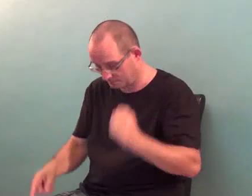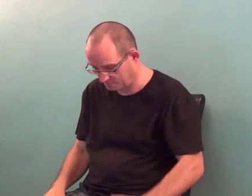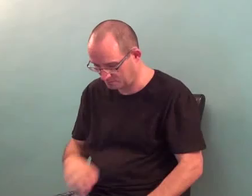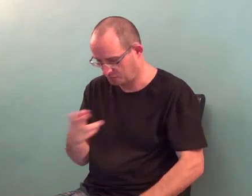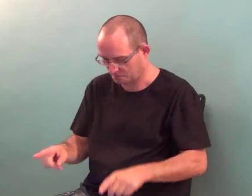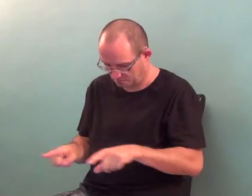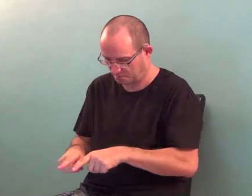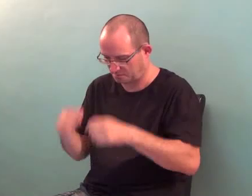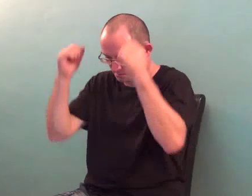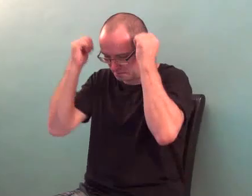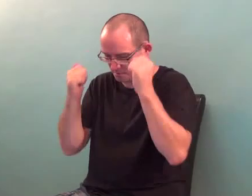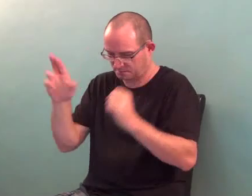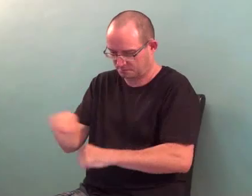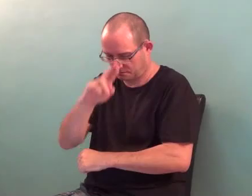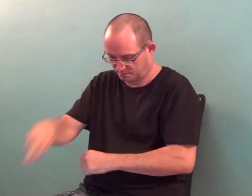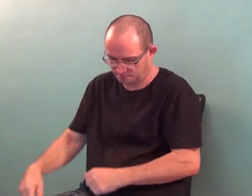Na drugim obrazku kask też jest skreślony.